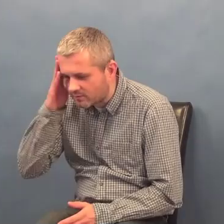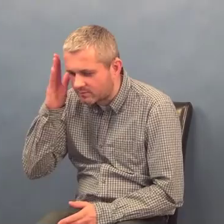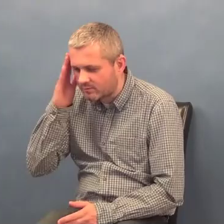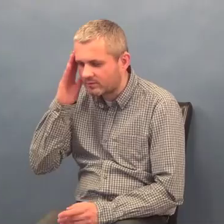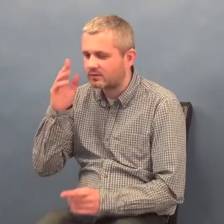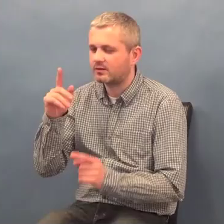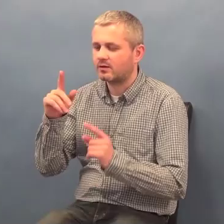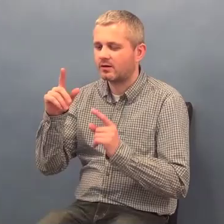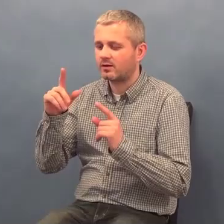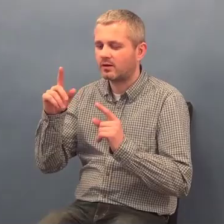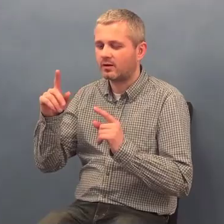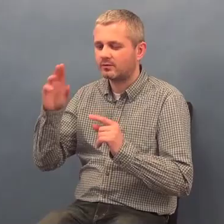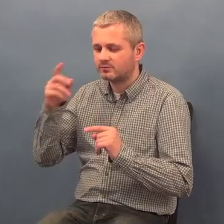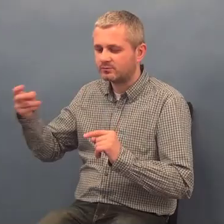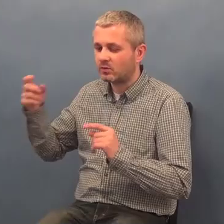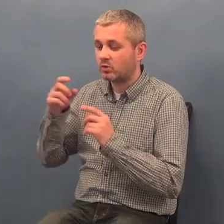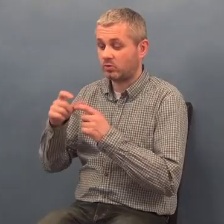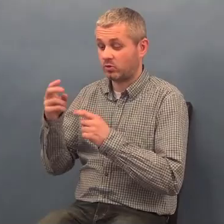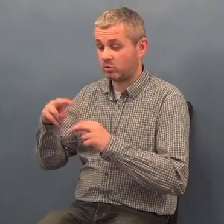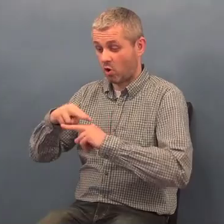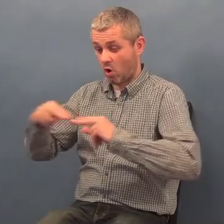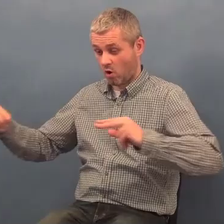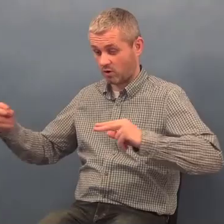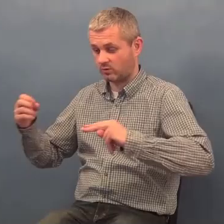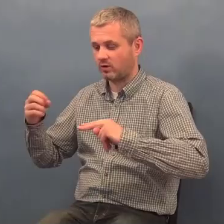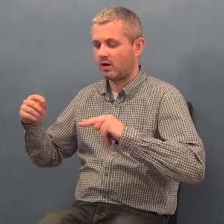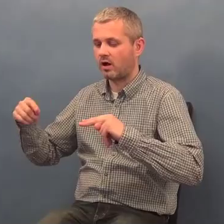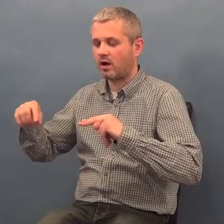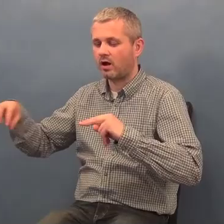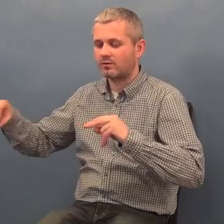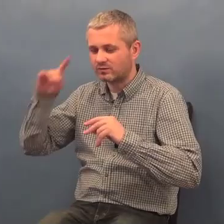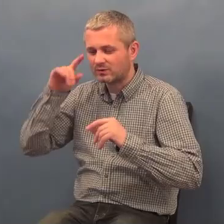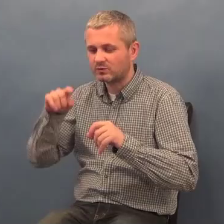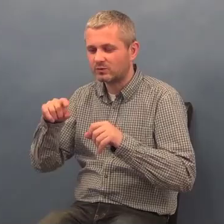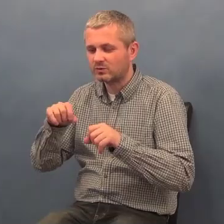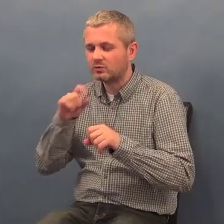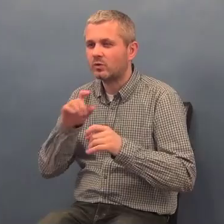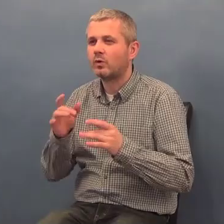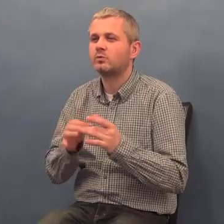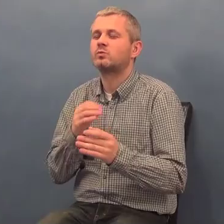Wiesz, na torze jest coś takiego jak wózek, taki jak wózek do spaceru.